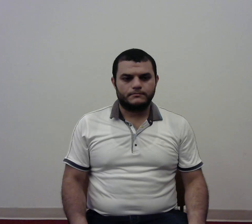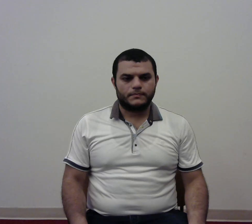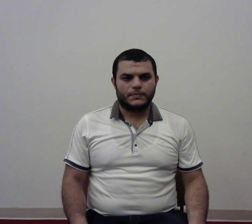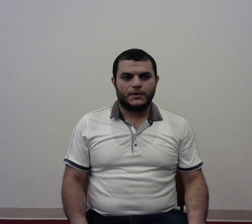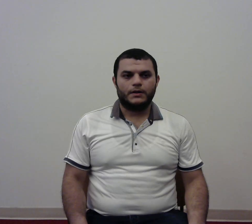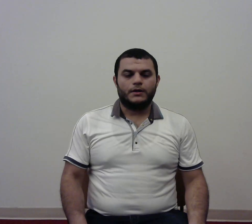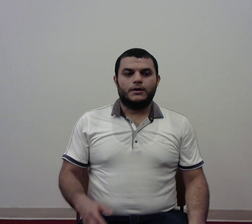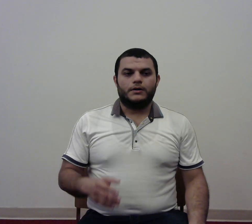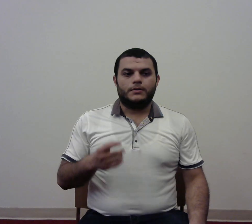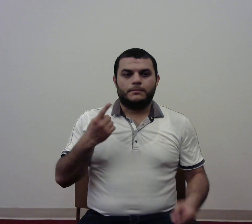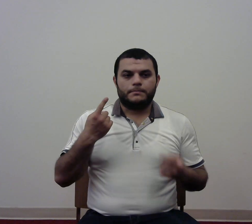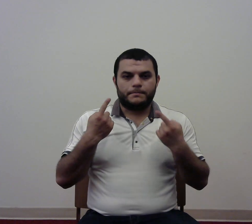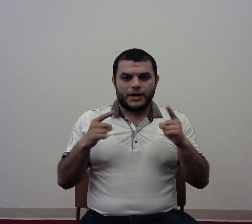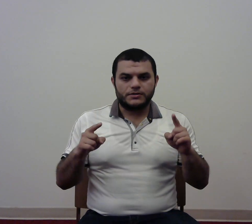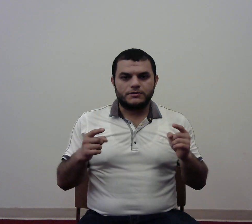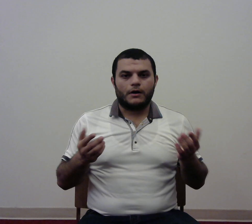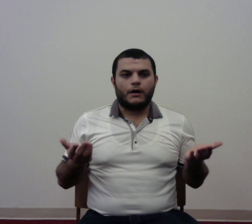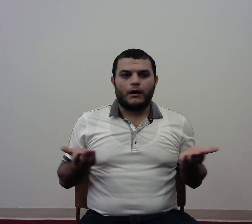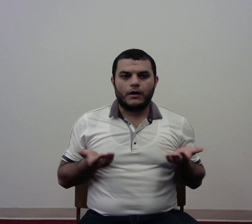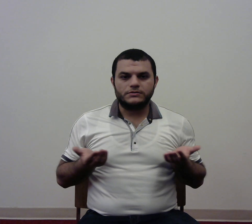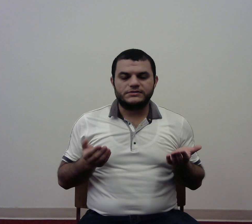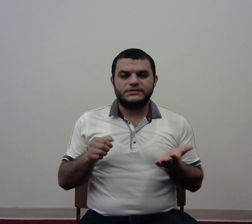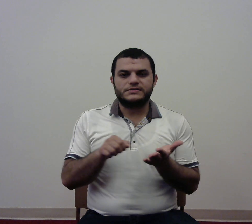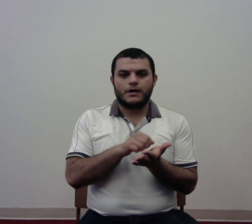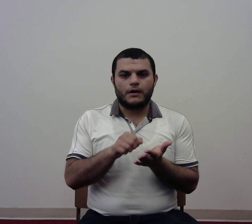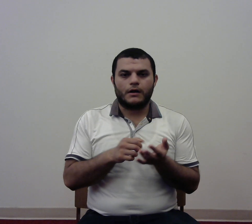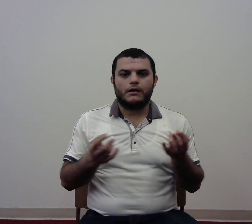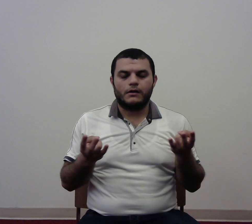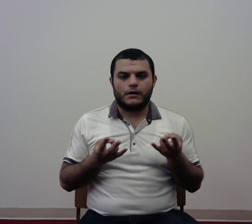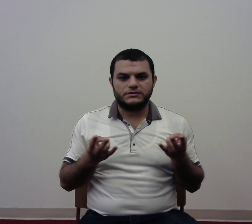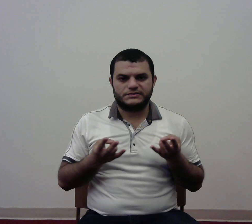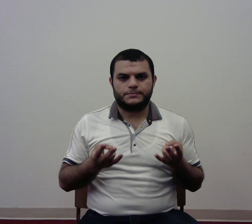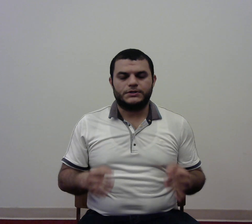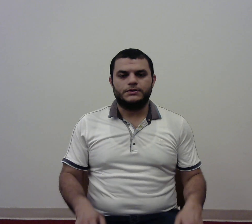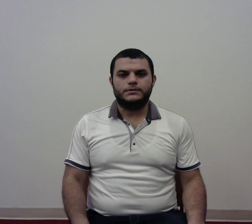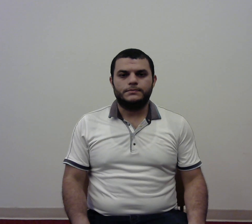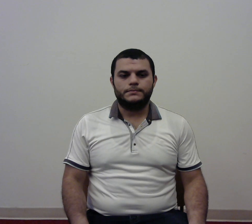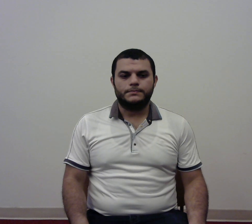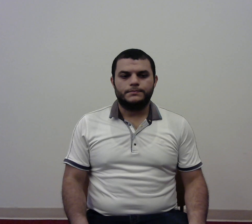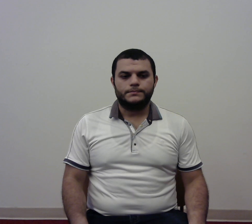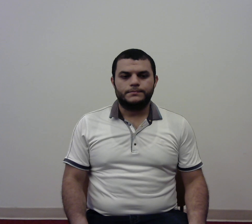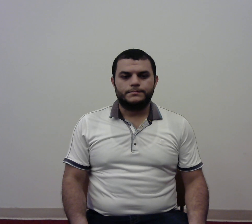Başqa hansı sənədlər lazımdır?